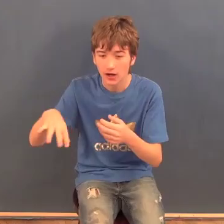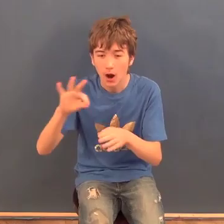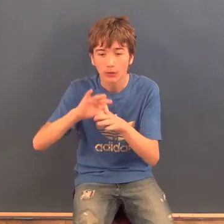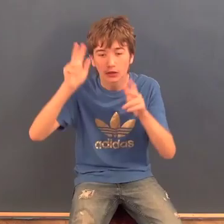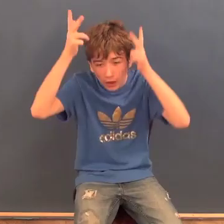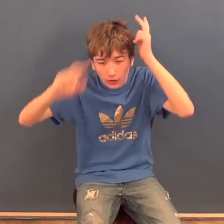Jeleń podnosi głowę.